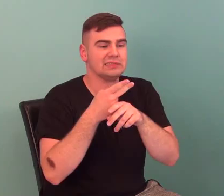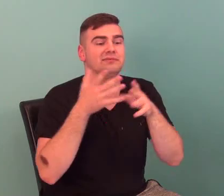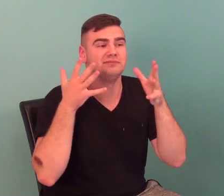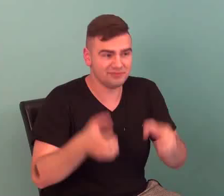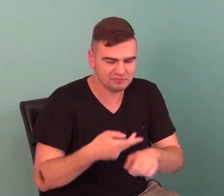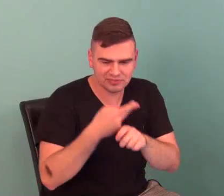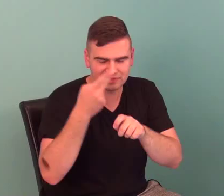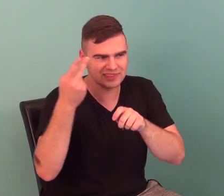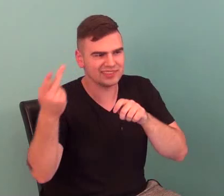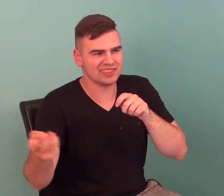Jeleń zatrzymuje się i chłopak spada.